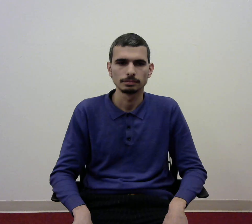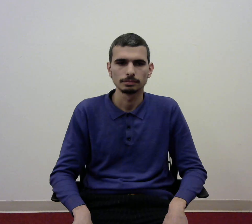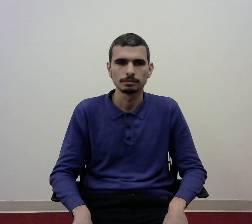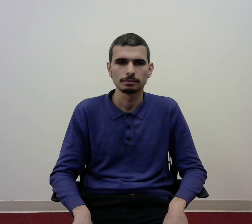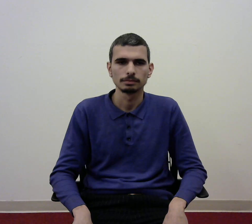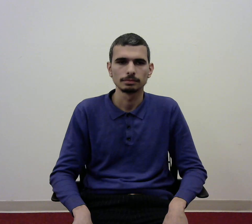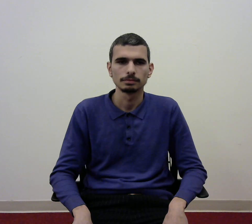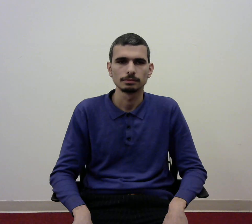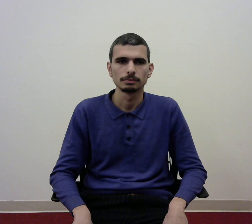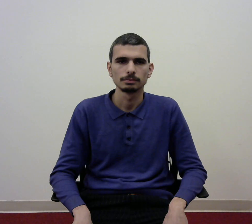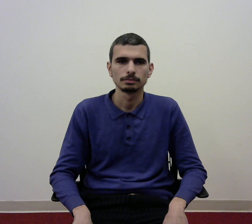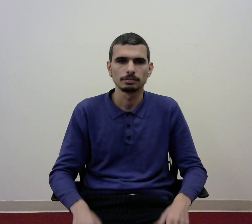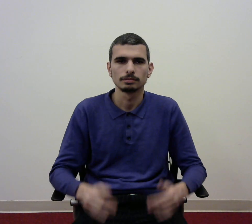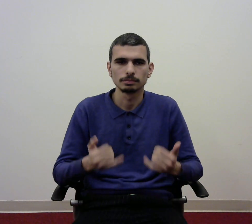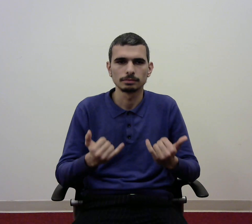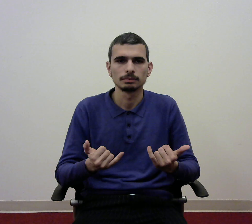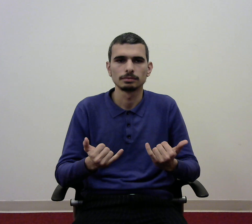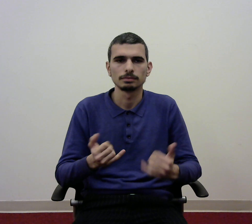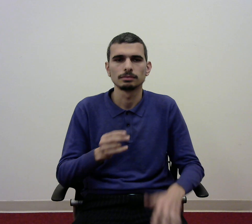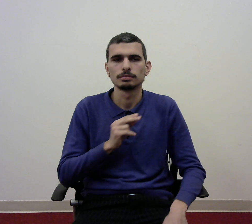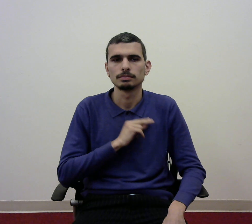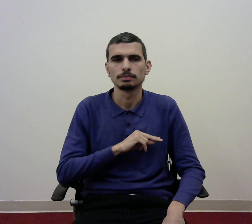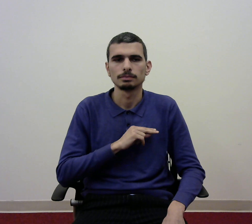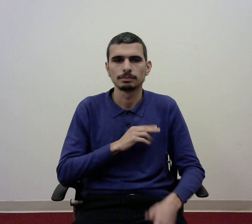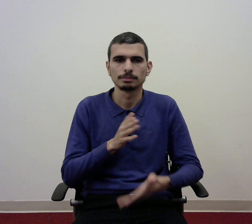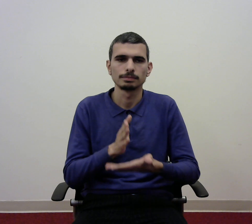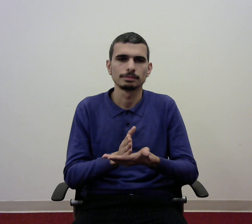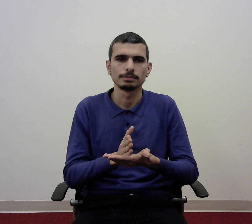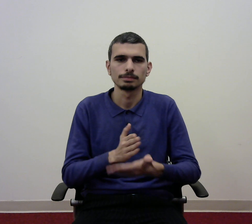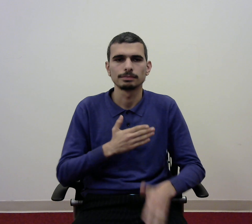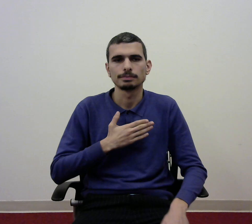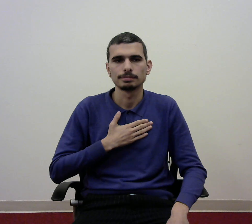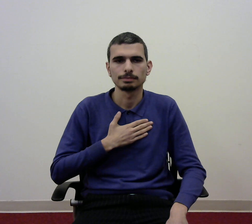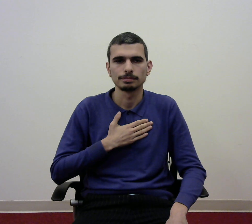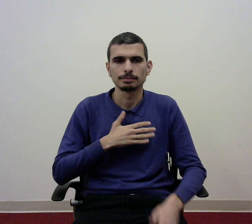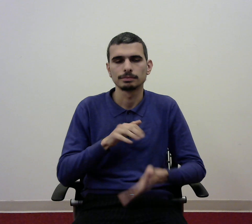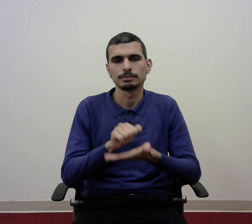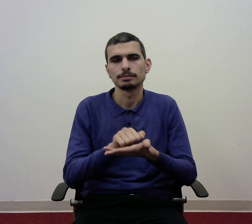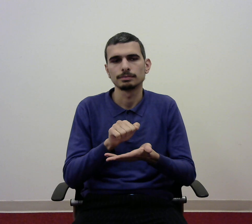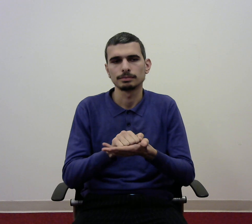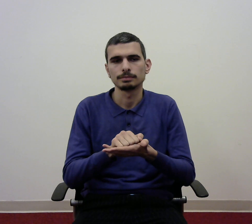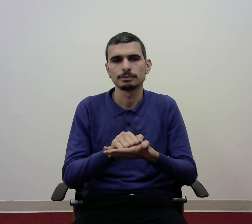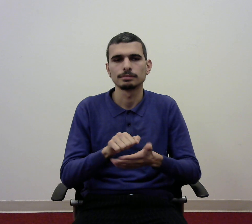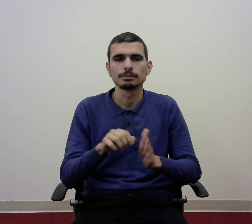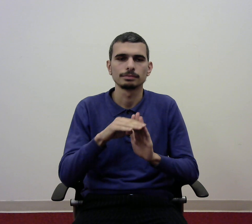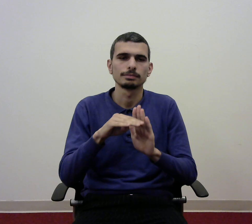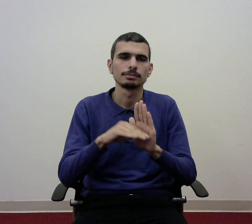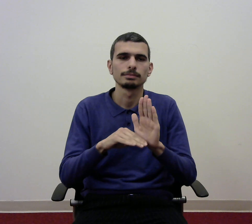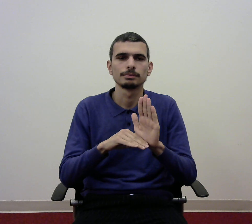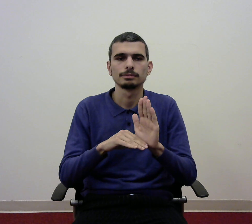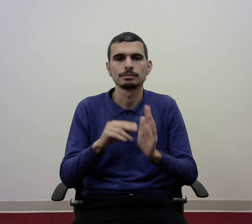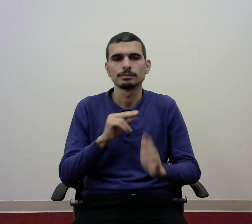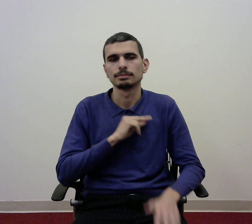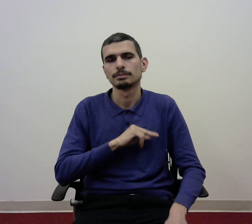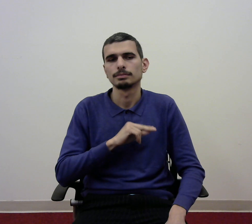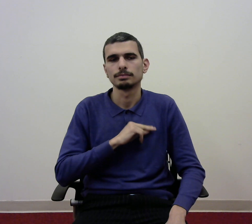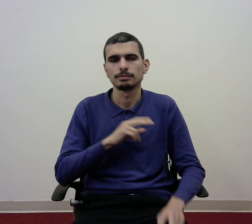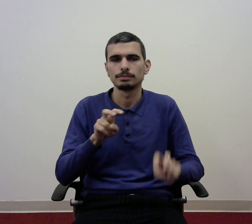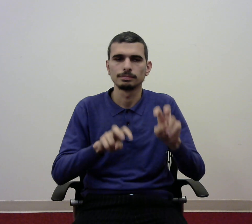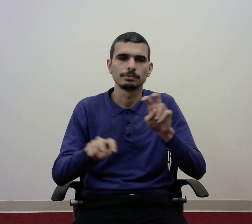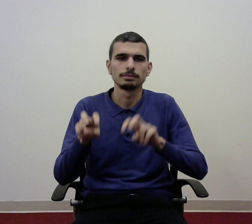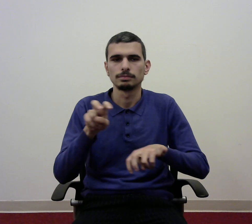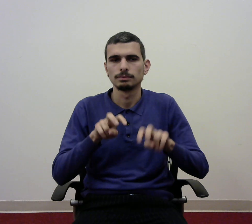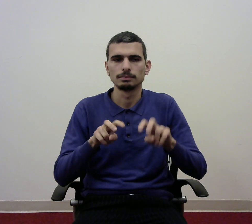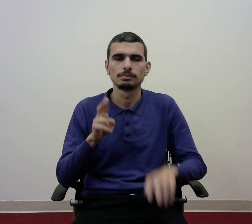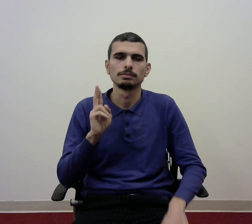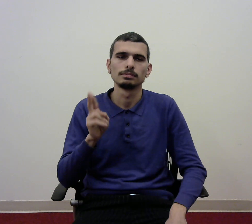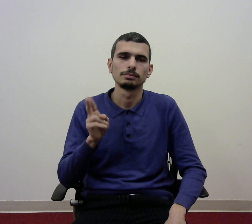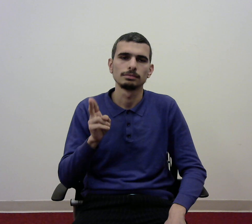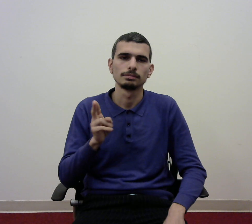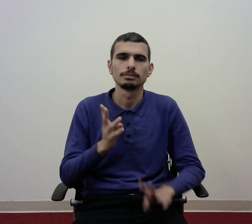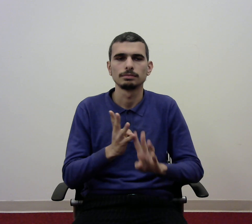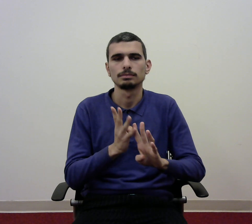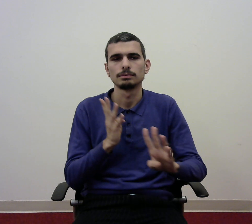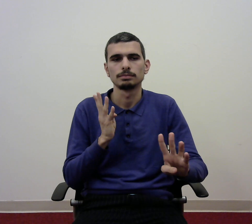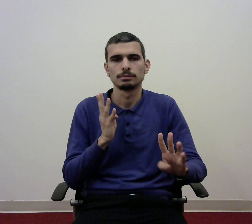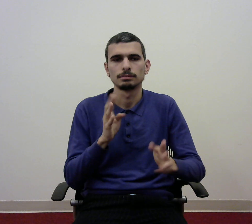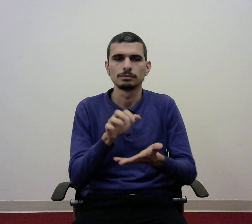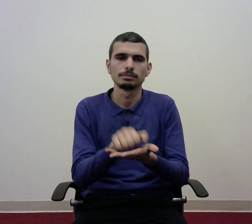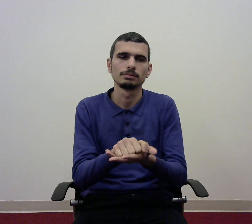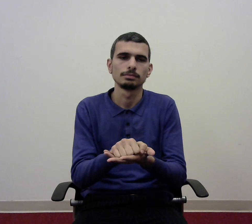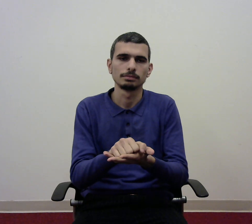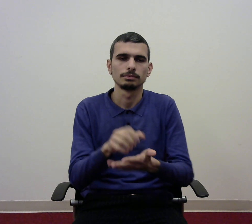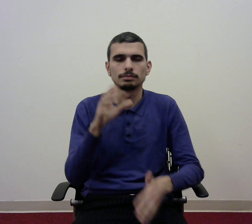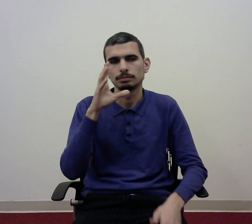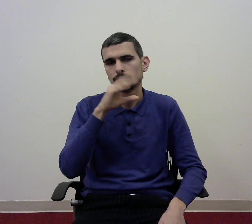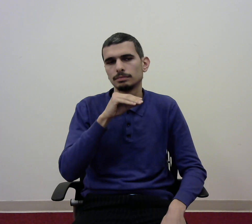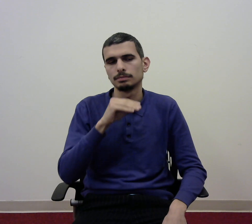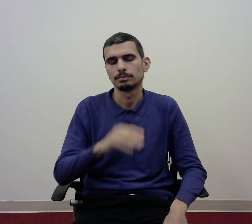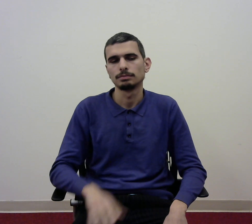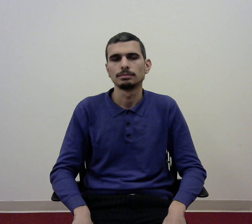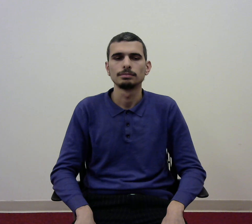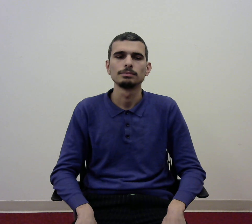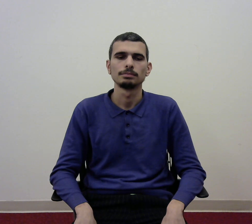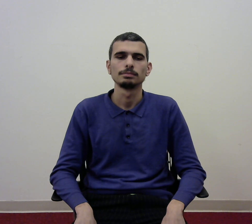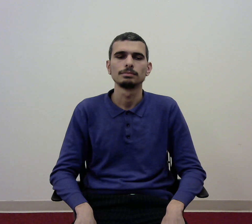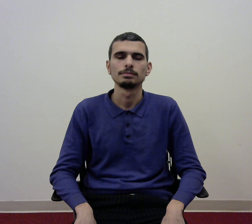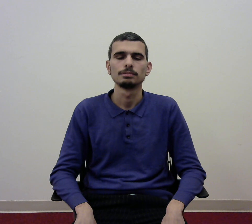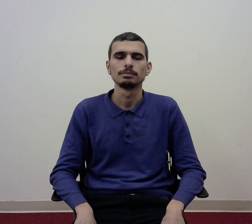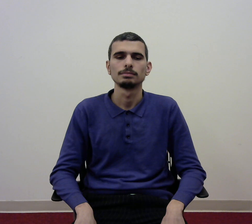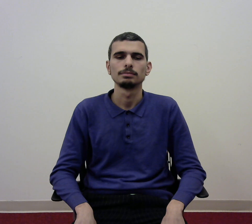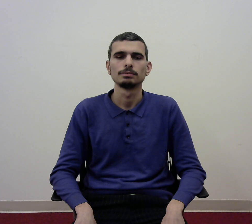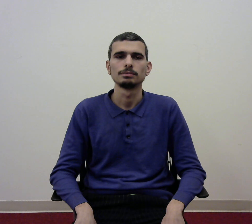İndi işim var, mən Məşğulluq sistemində iş axtaran kimi növbə tuta bilərəmmi?